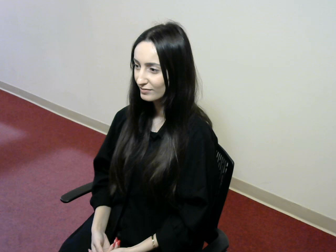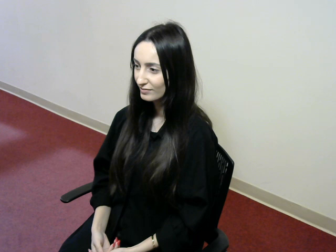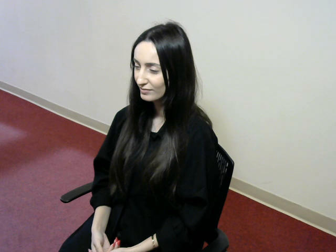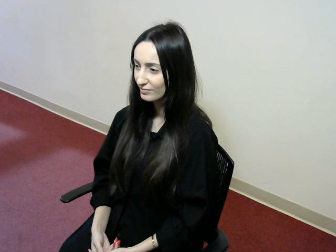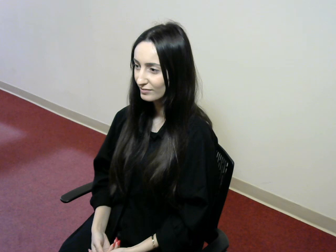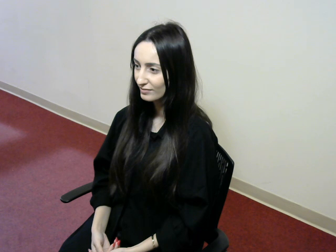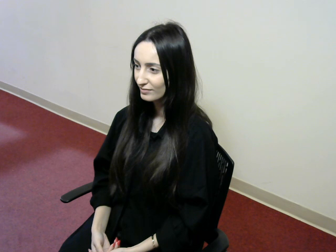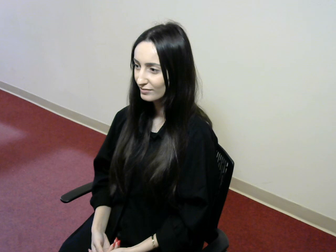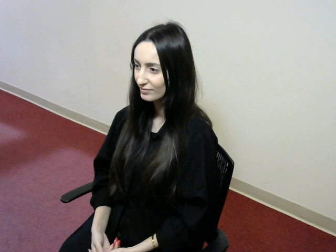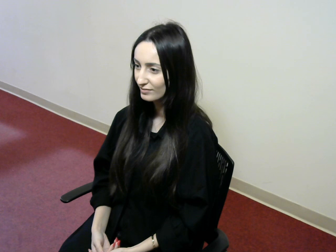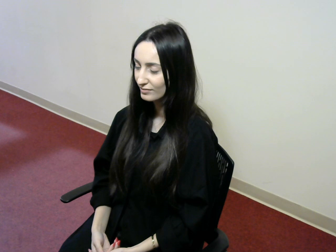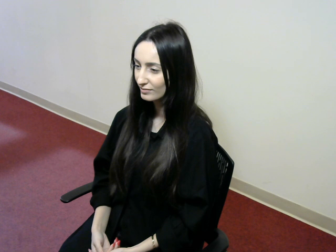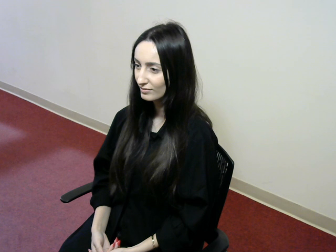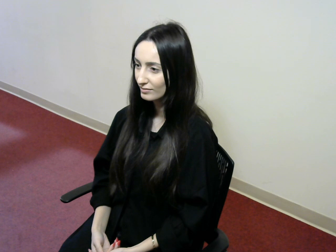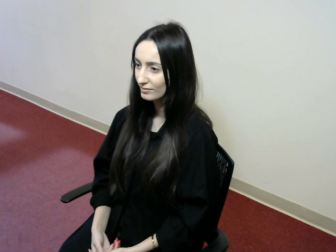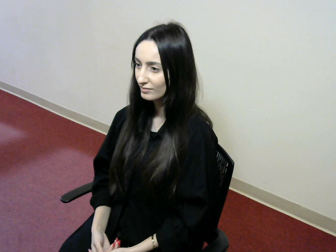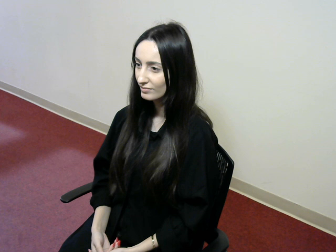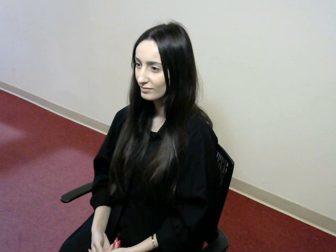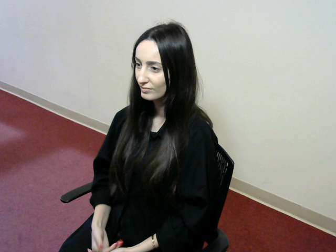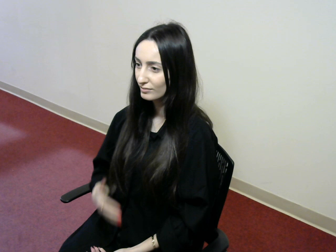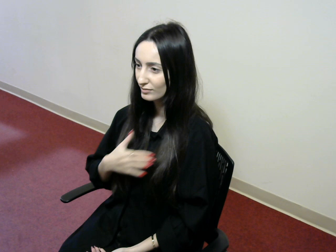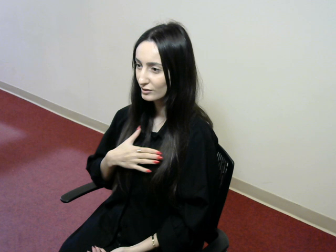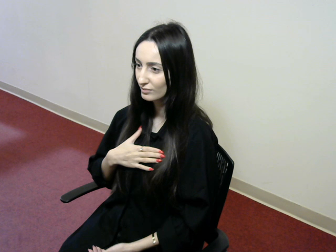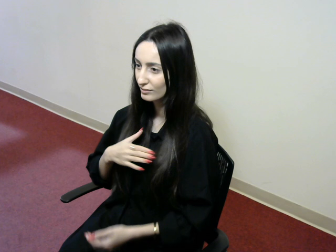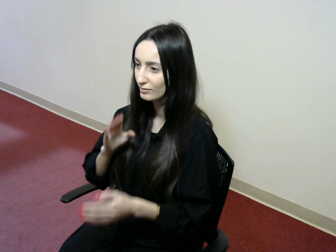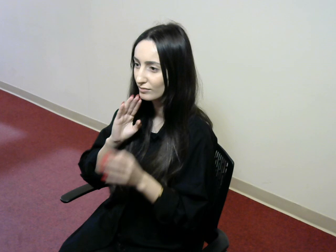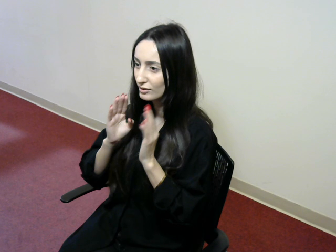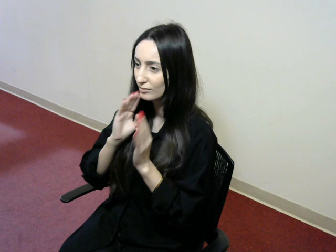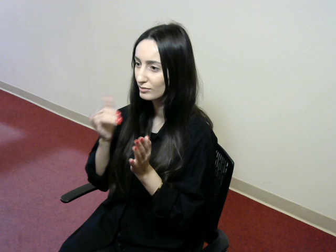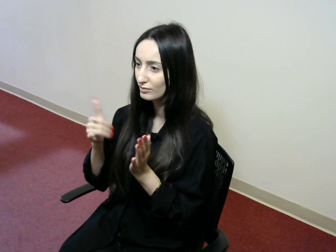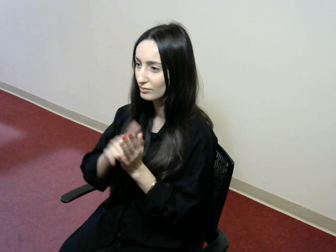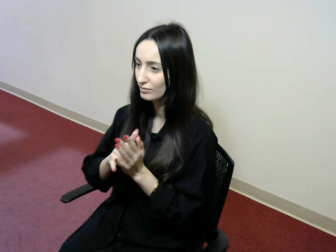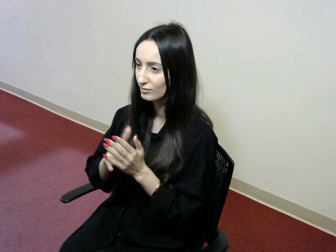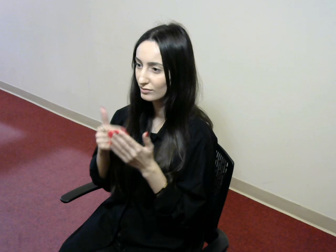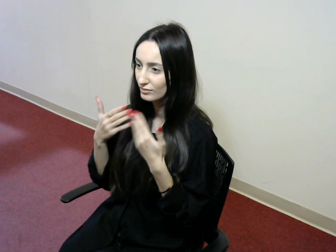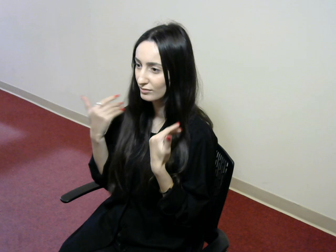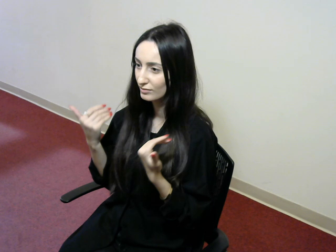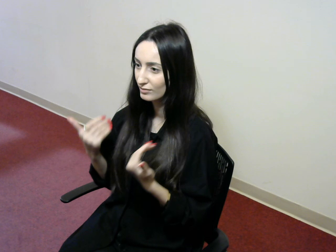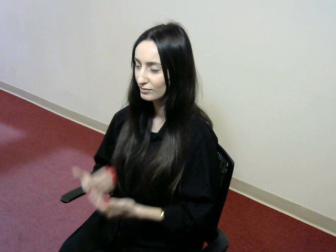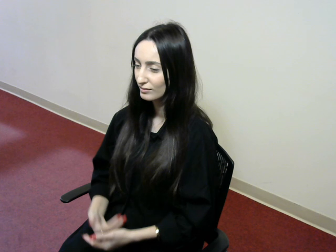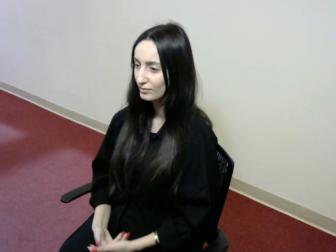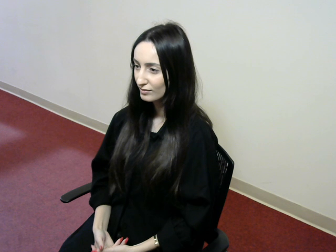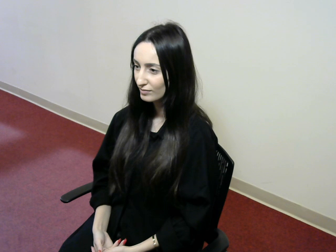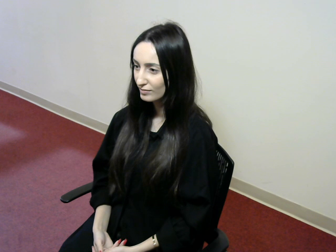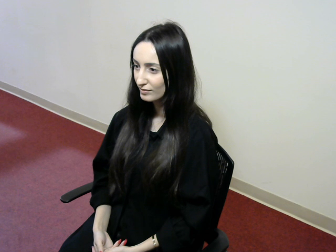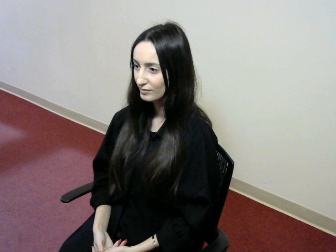Mənim Facebook hesabım yoxdur